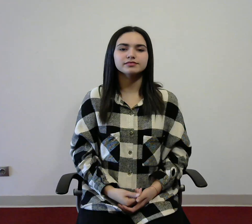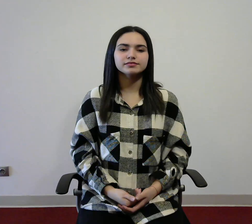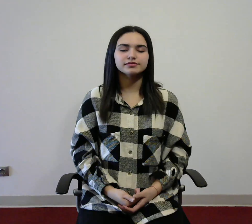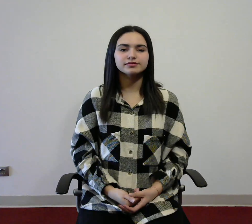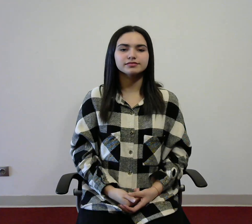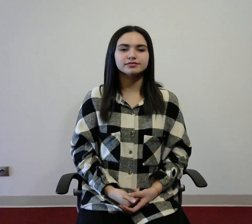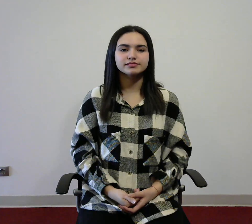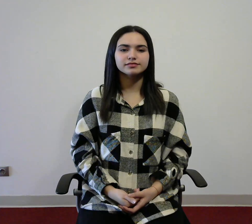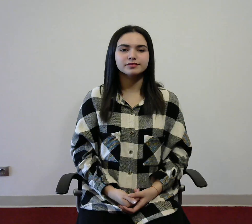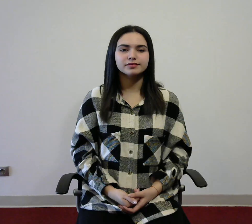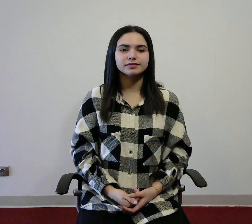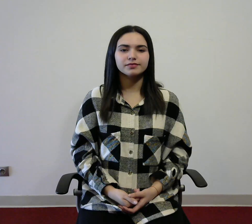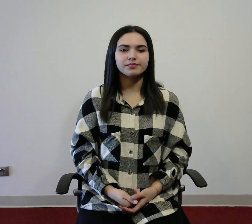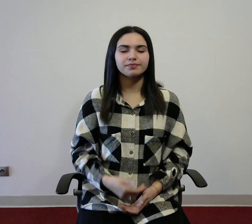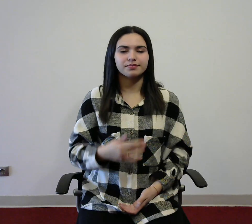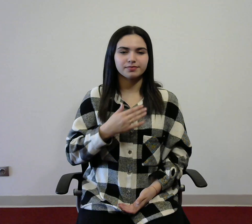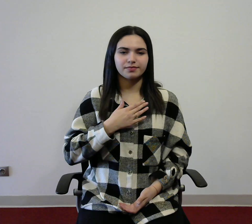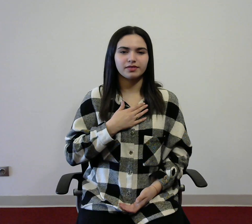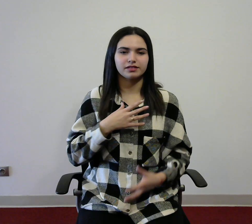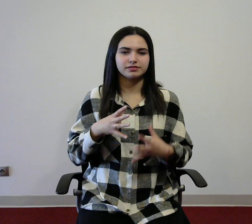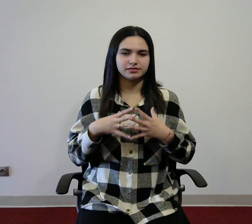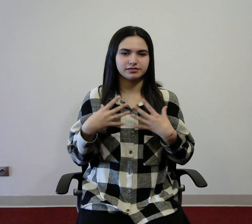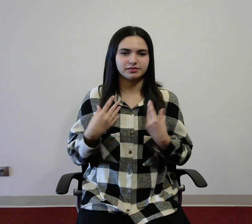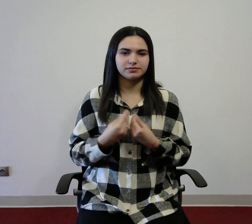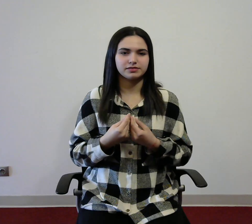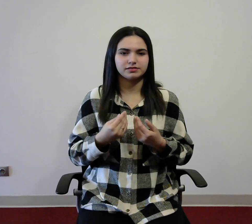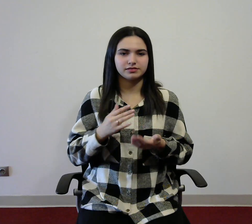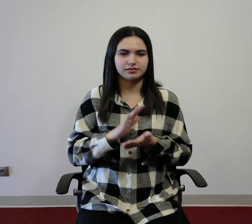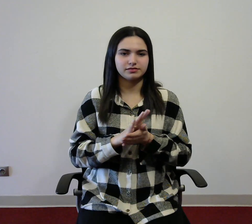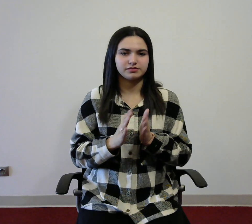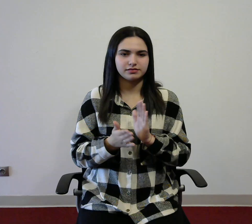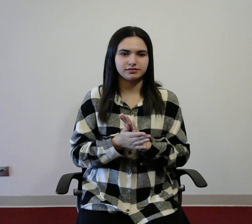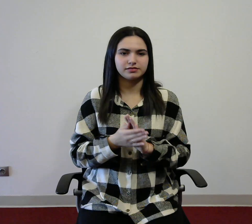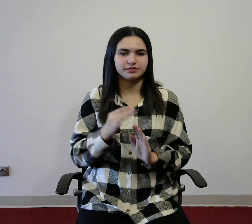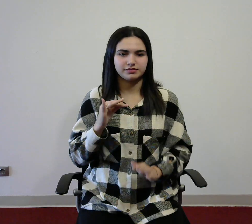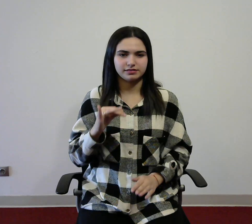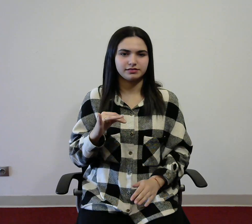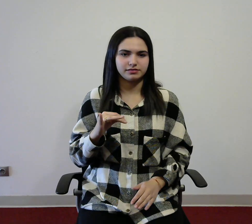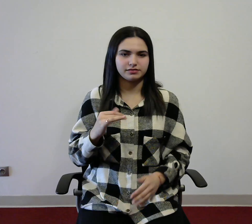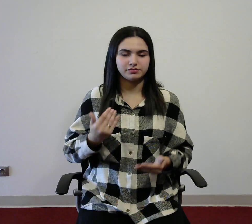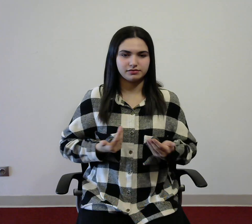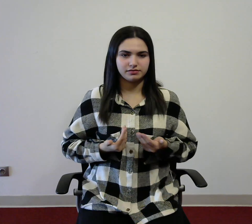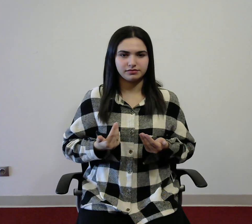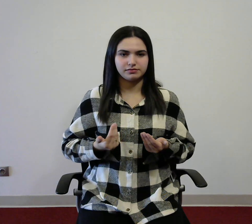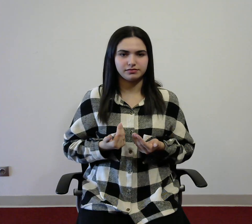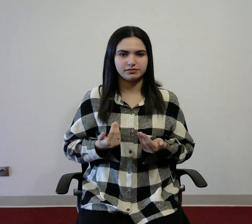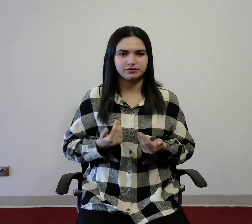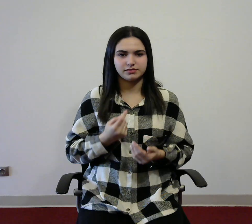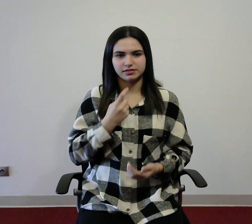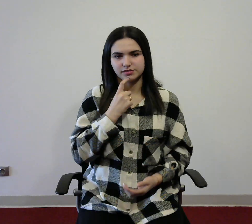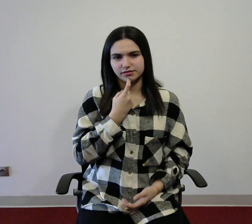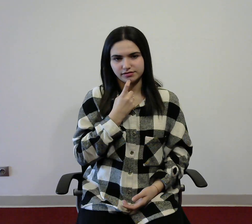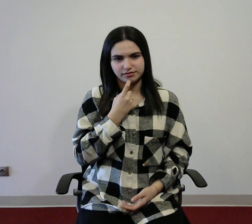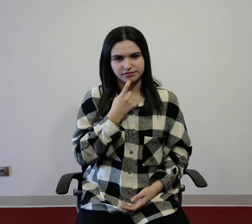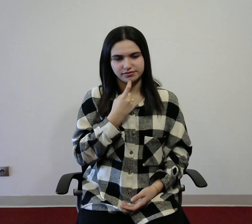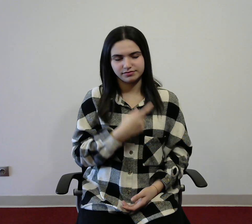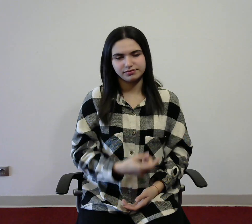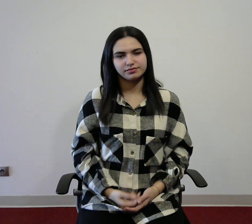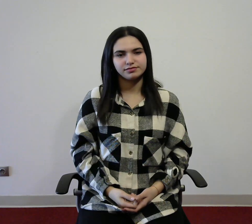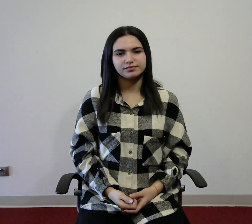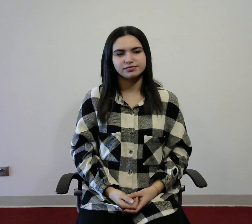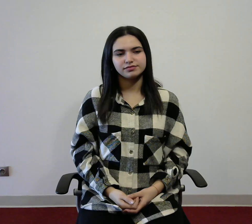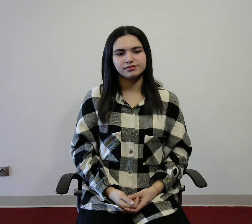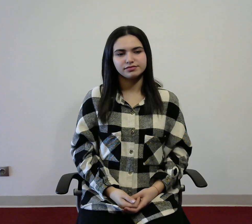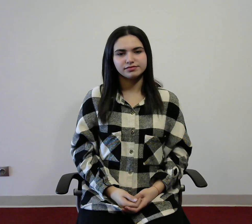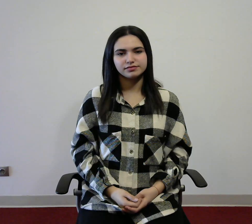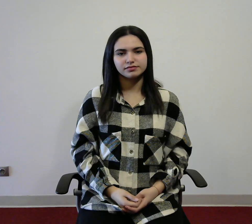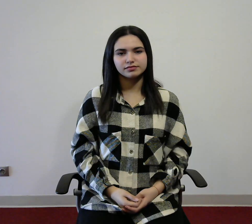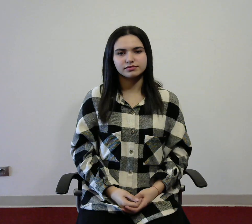Mənim ailəmin vəziyyəti yaxşı deyil, yaşamaq çətindir